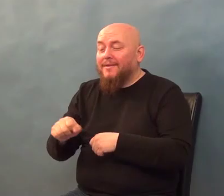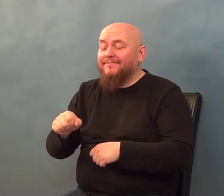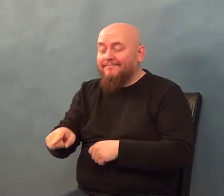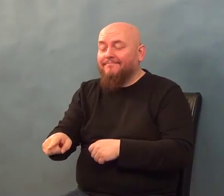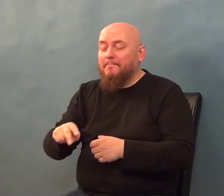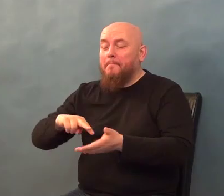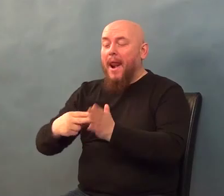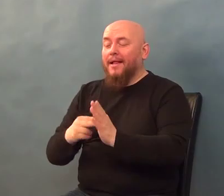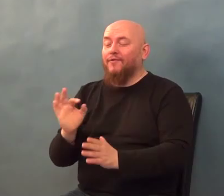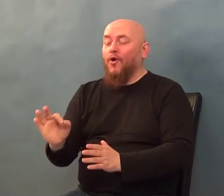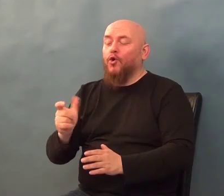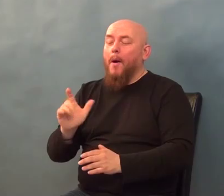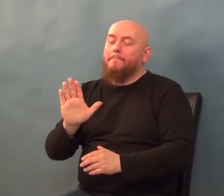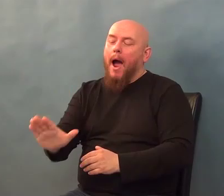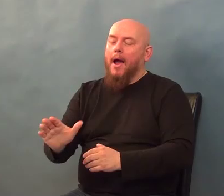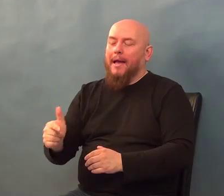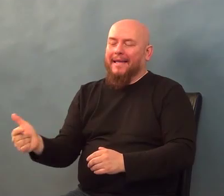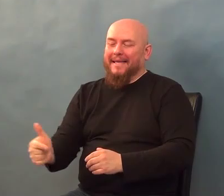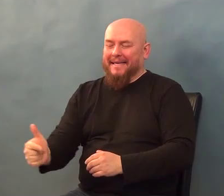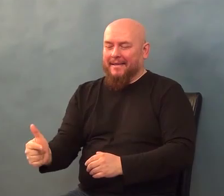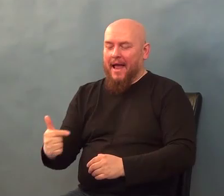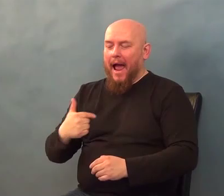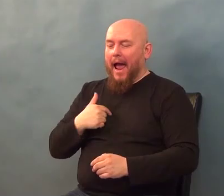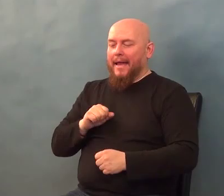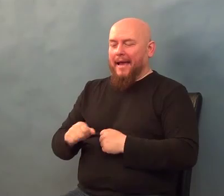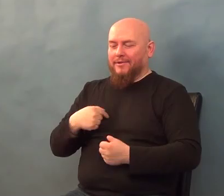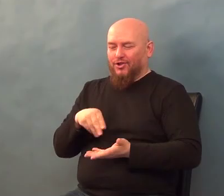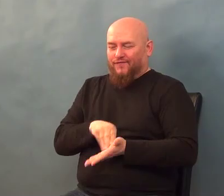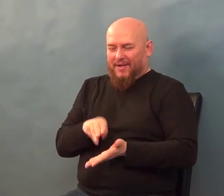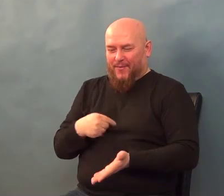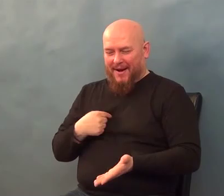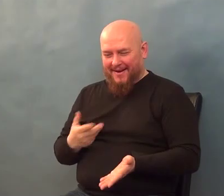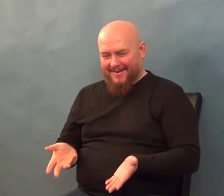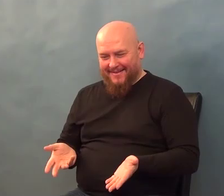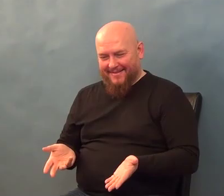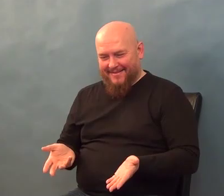Może tu jest twój plan, co masz pilnego.